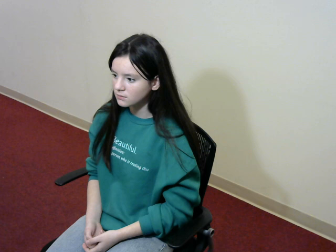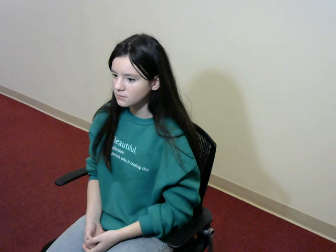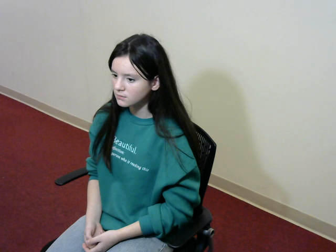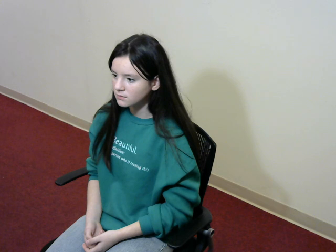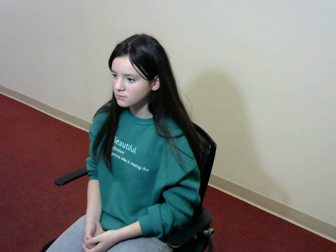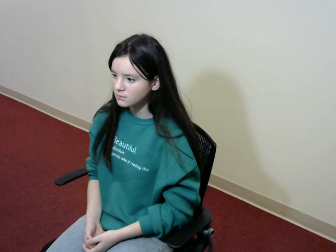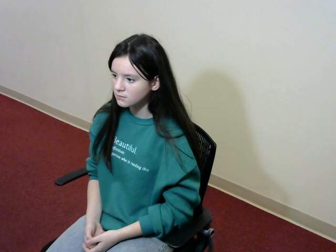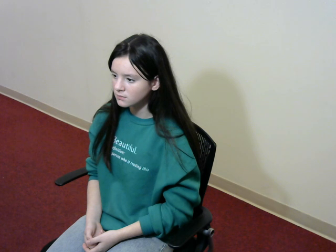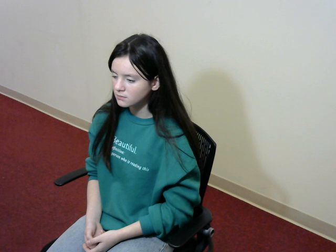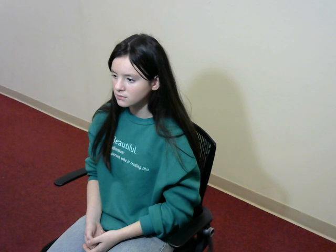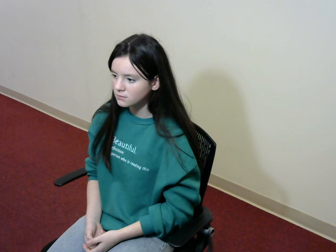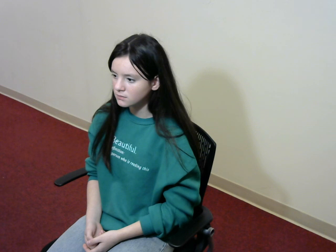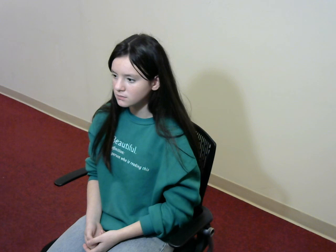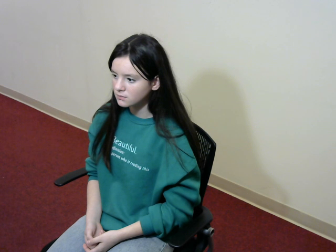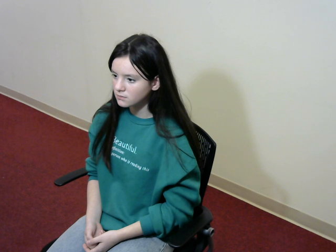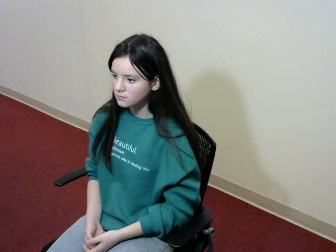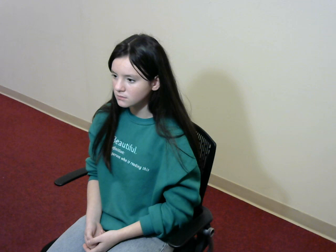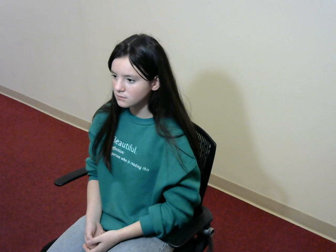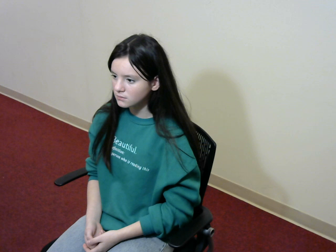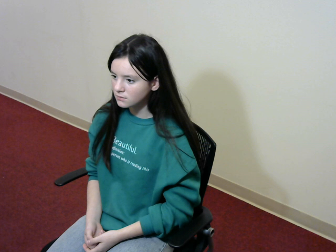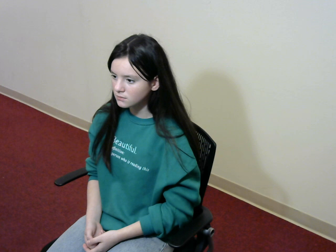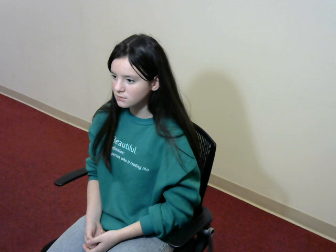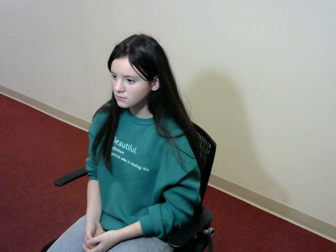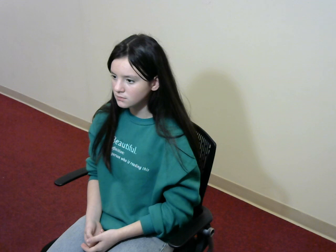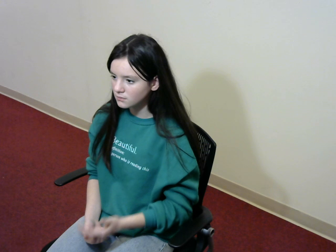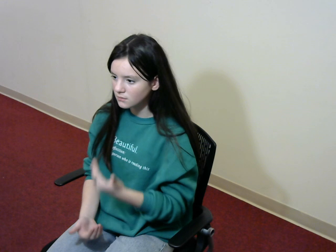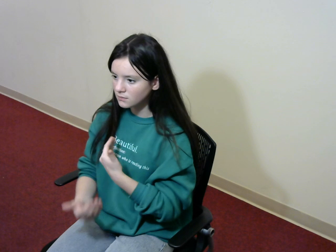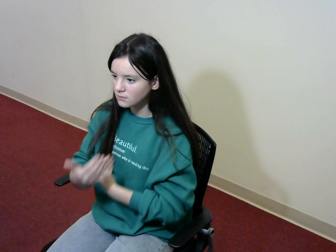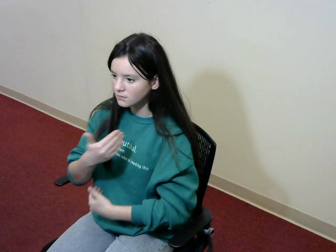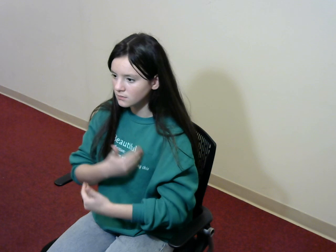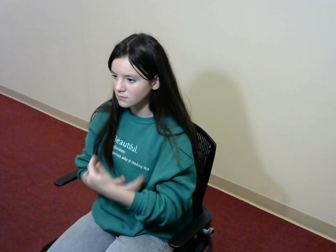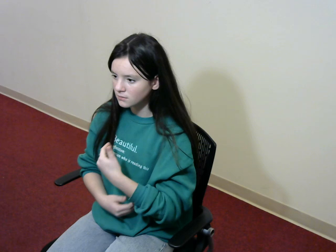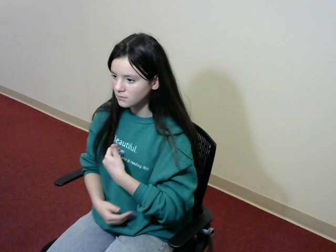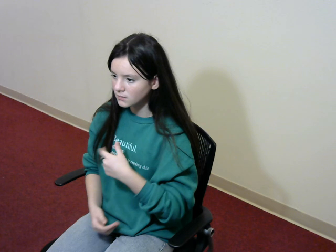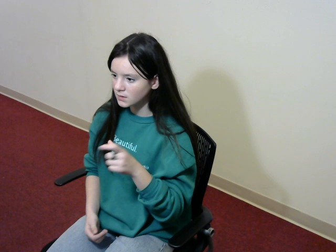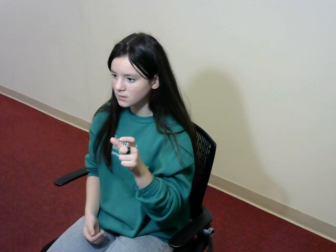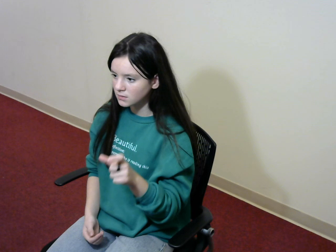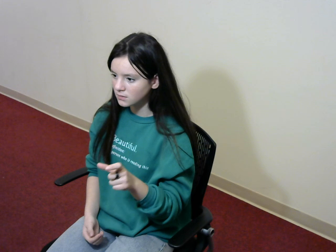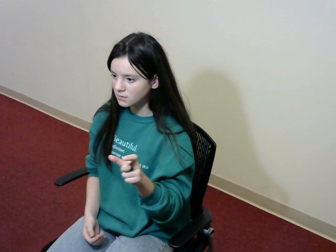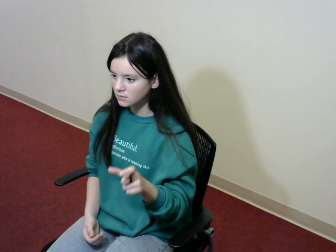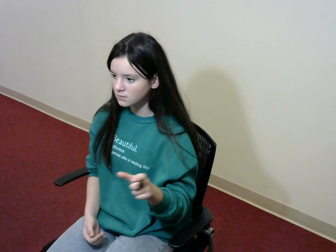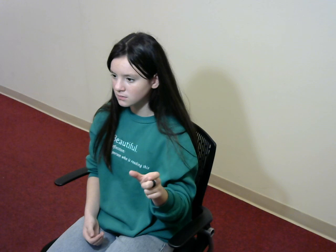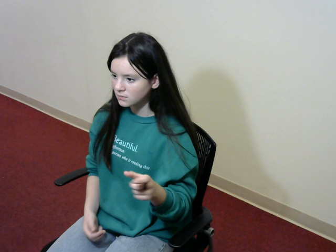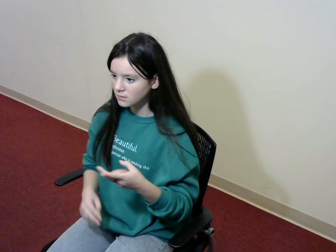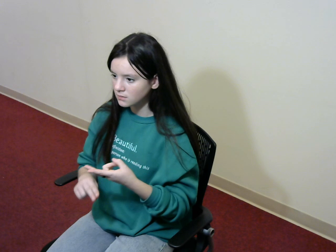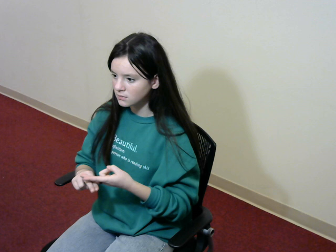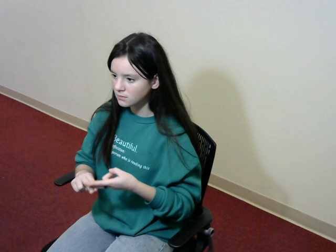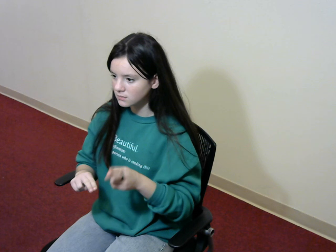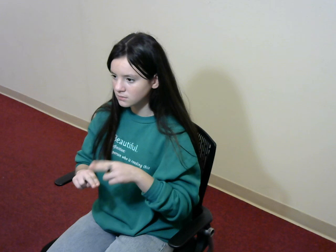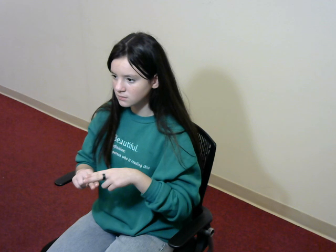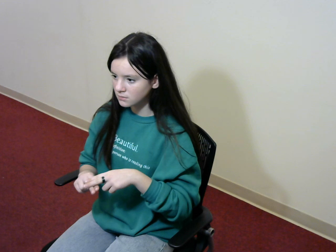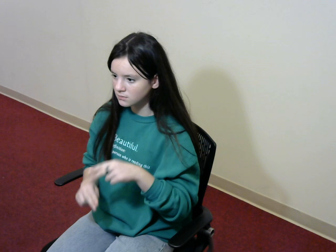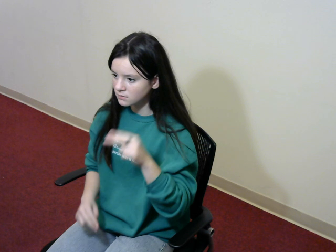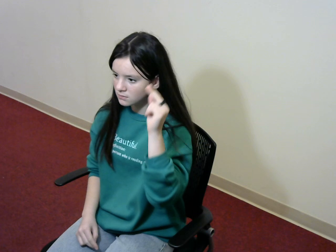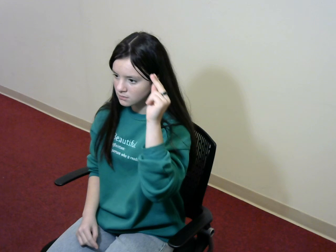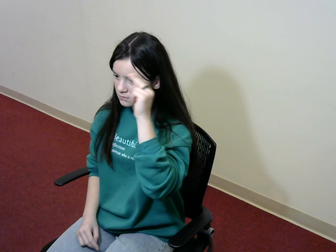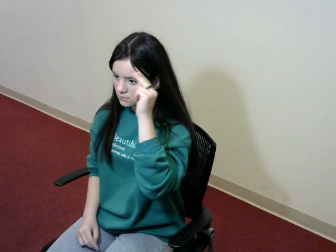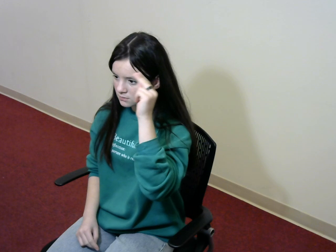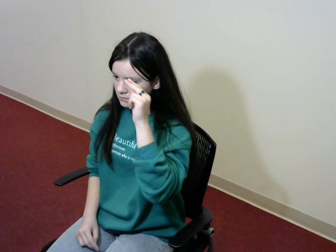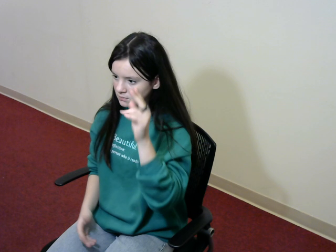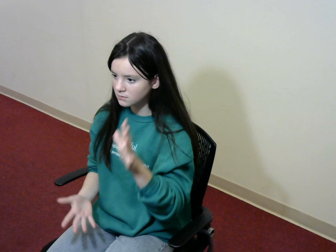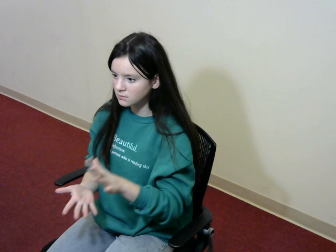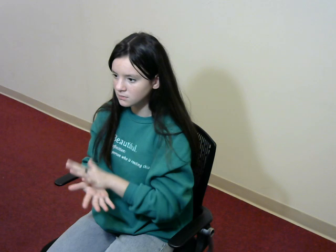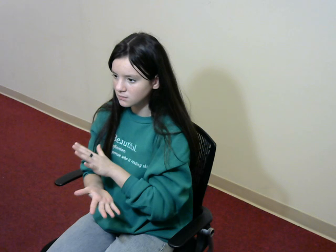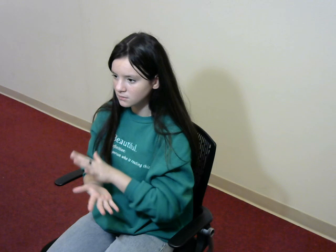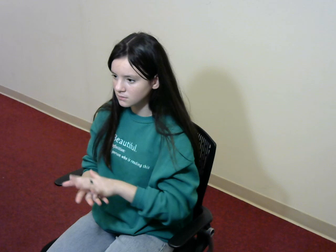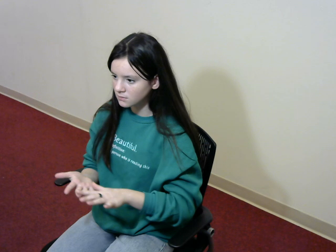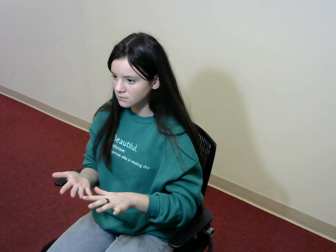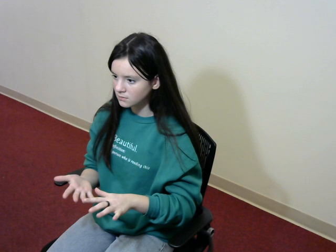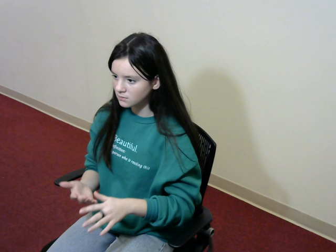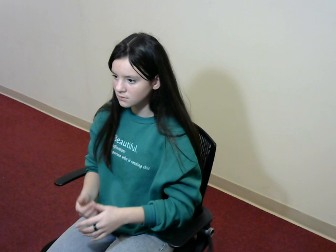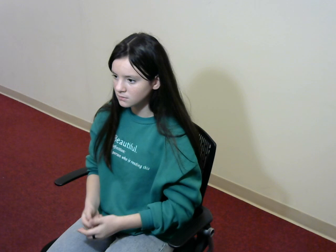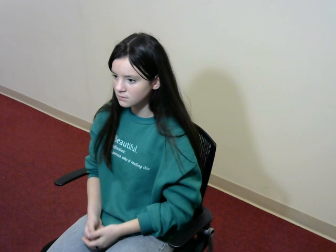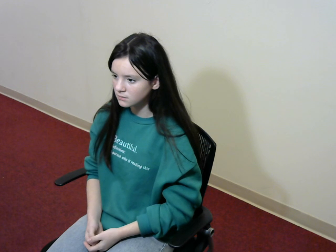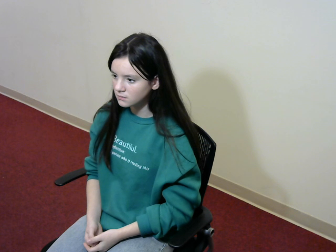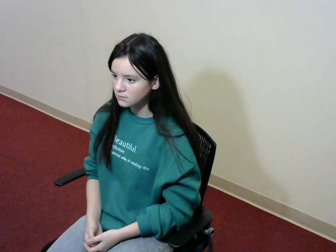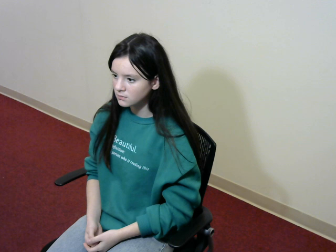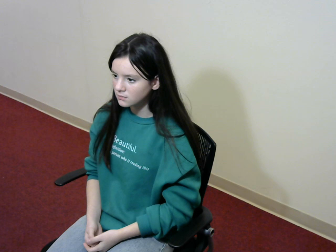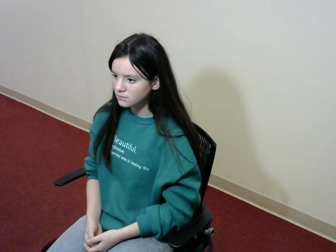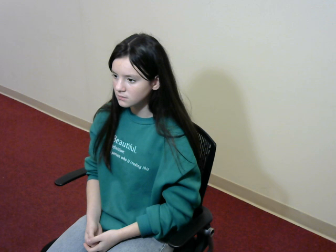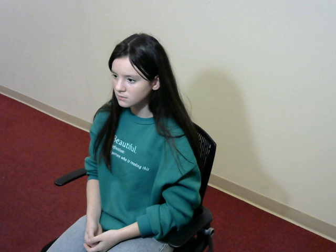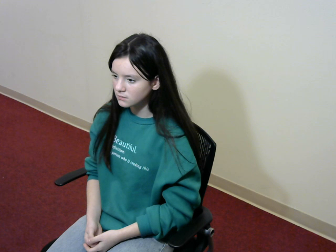Əlilliyi olan şəxslərə təhsil pulsuzdur